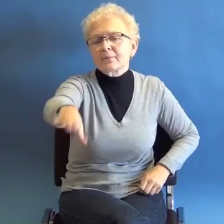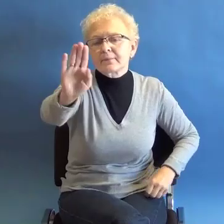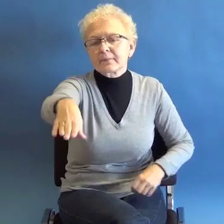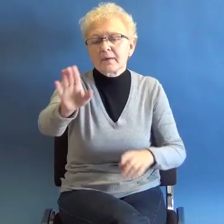Zaraz...